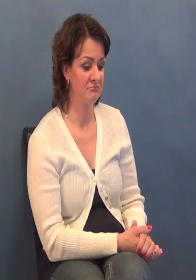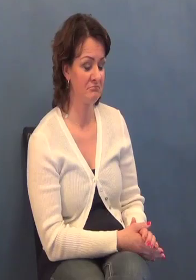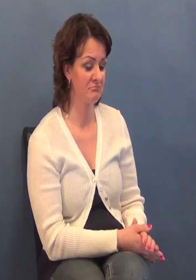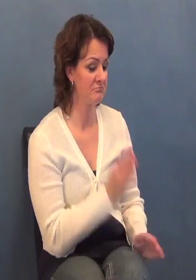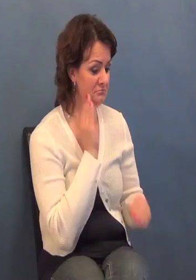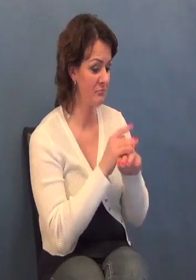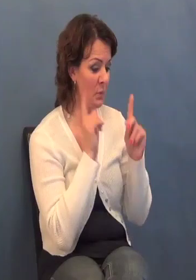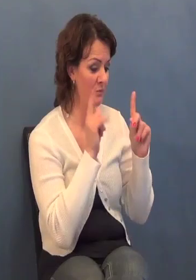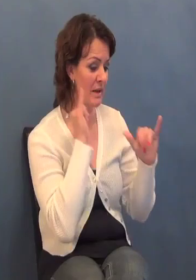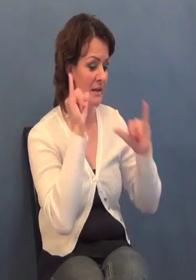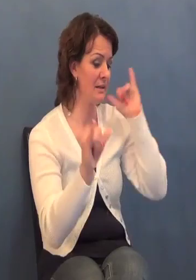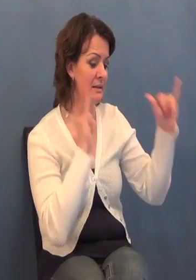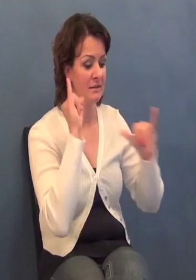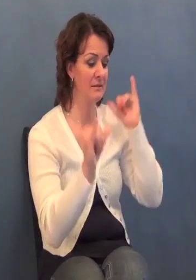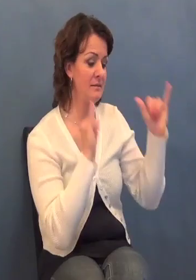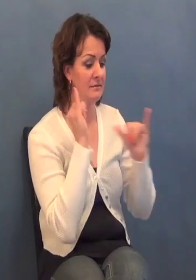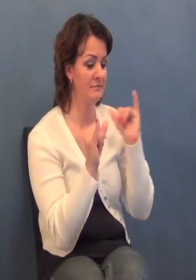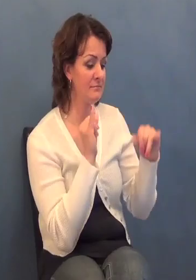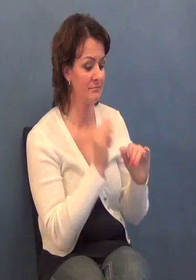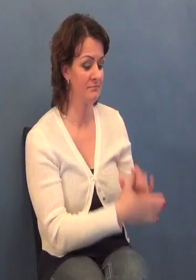Informuje o ostrożności przed hałasem.